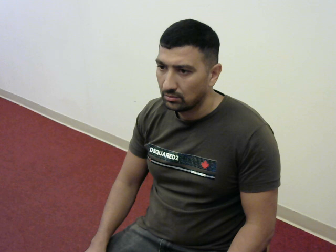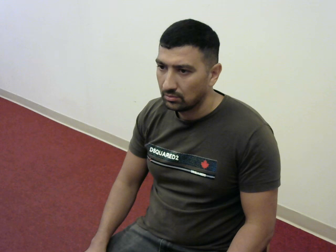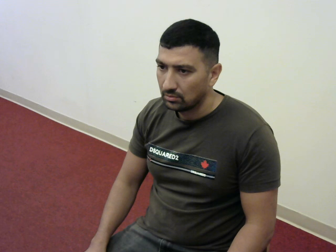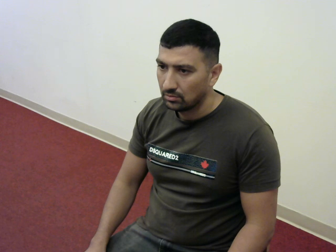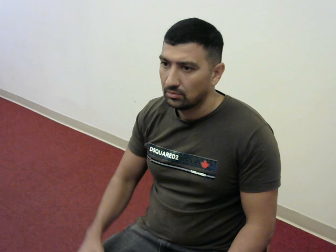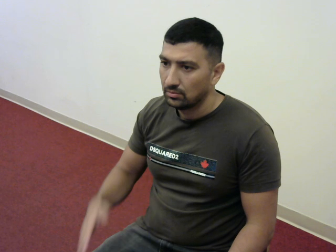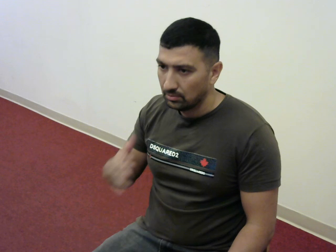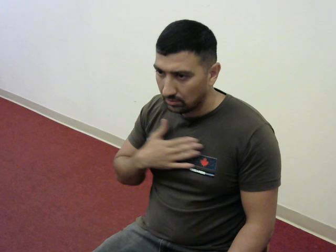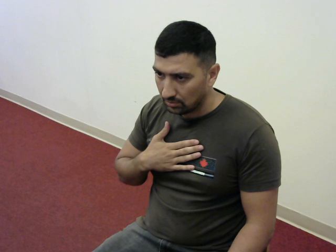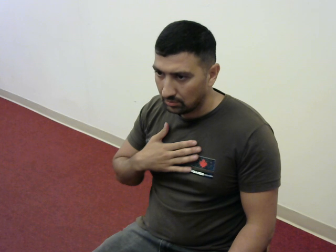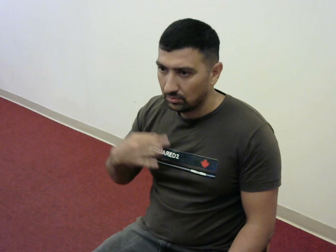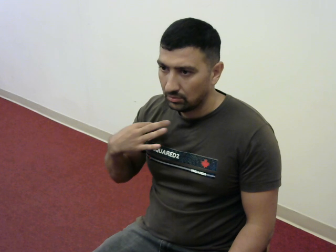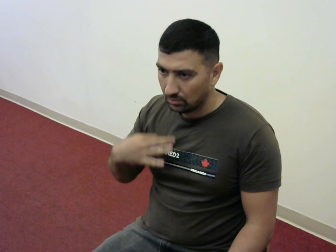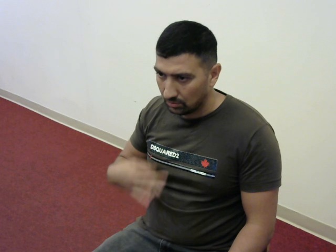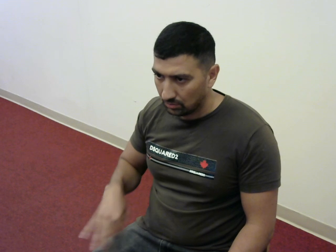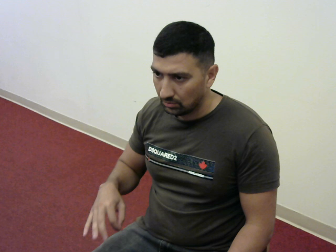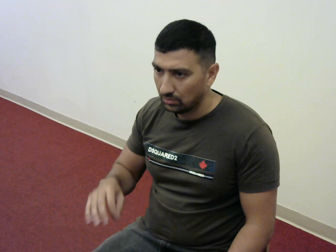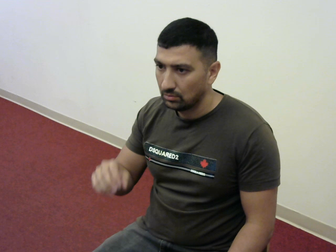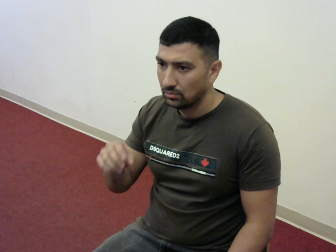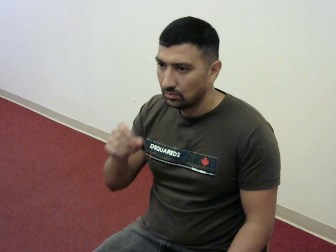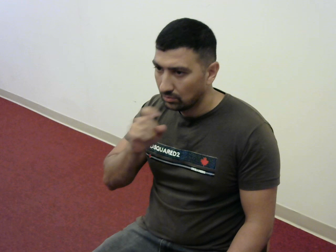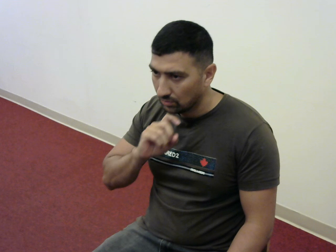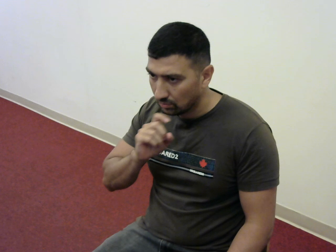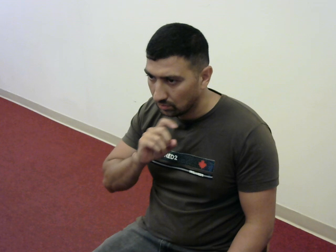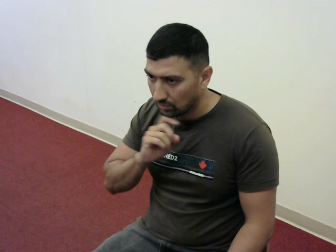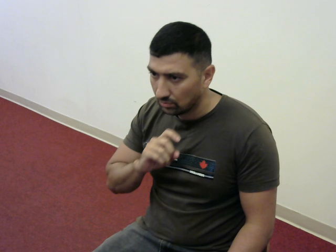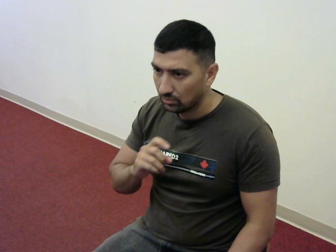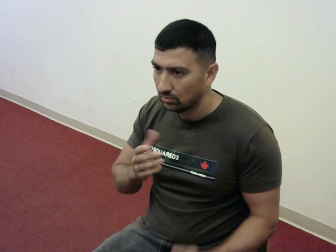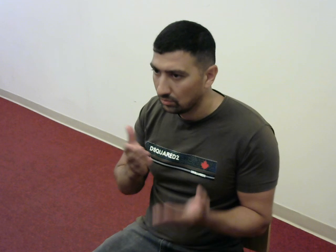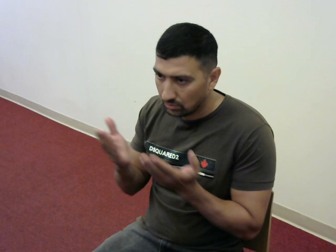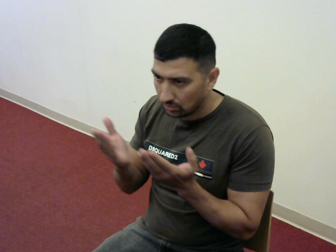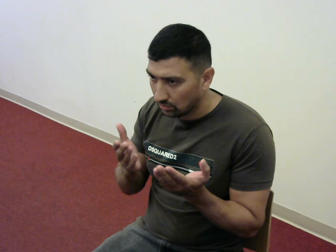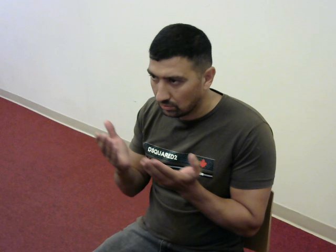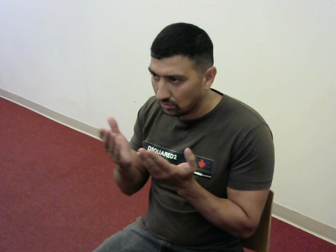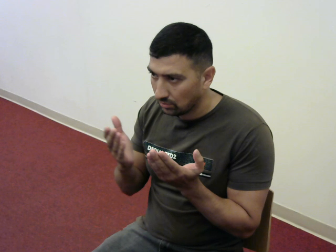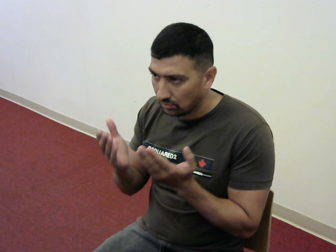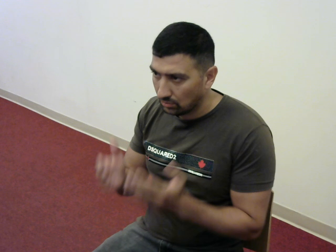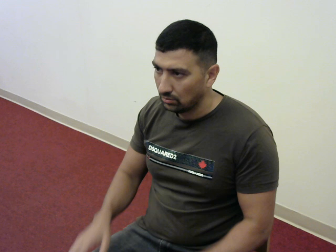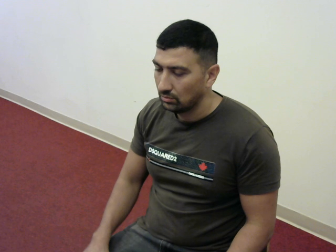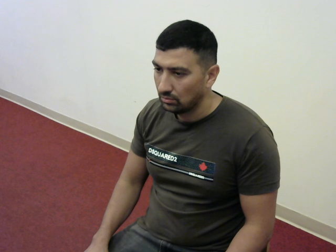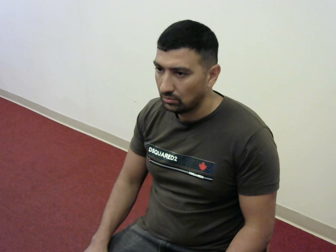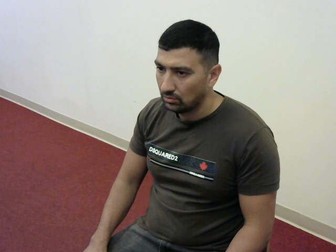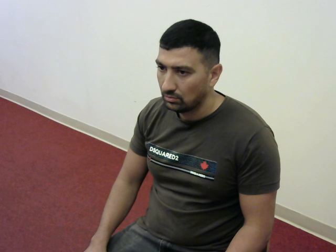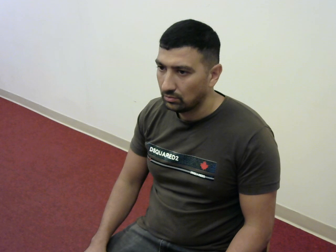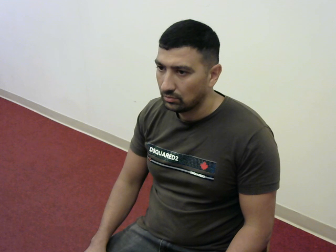Mənim oğlum universitetdə oxuyur